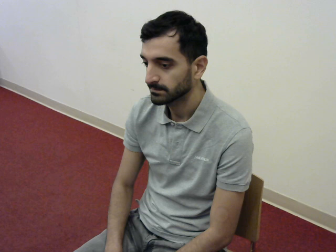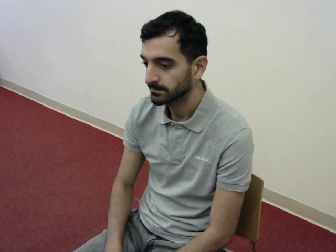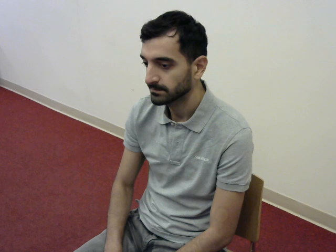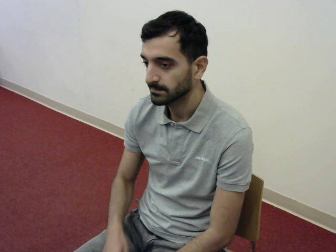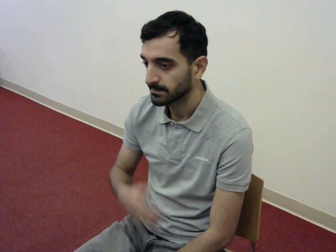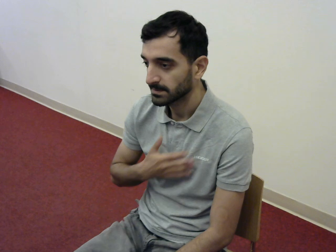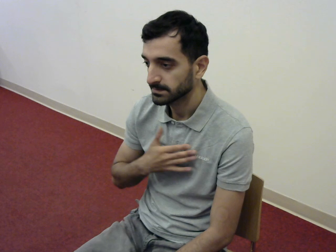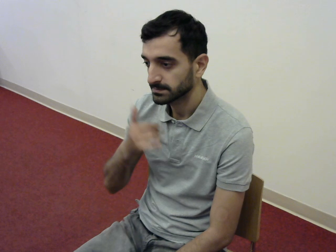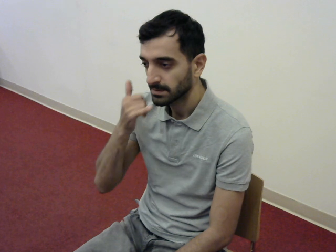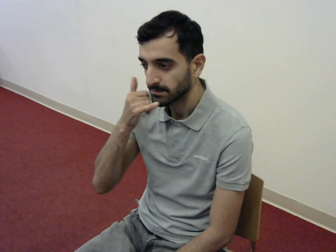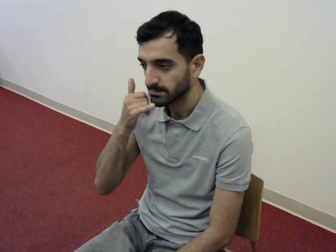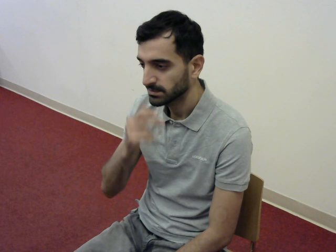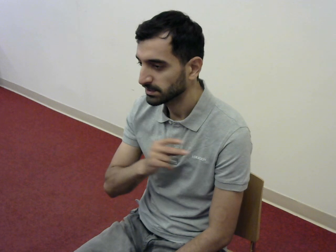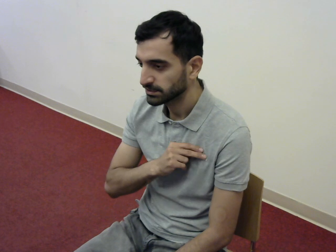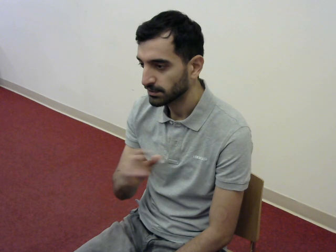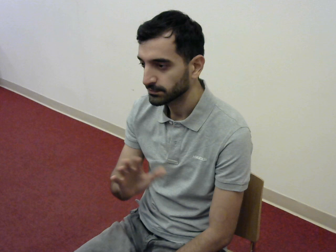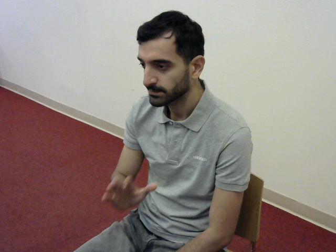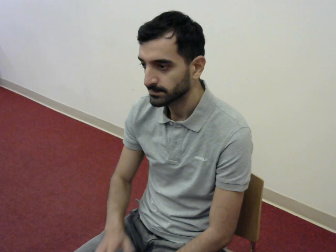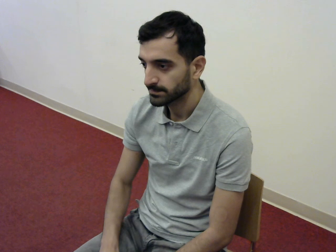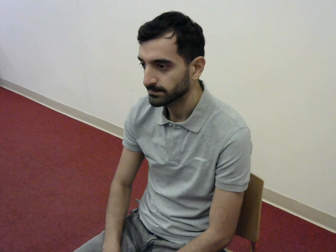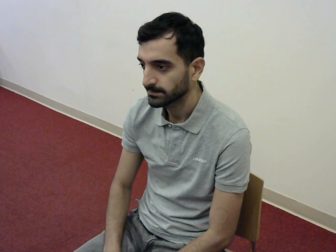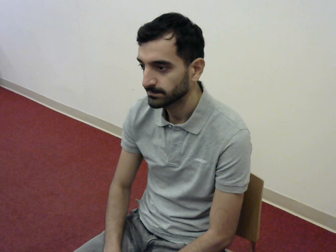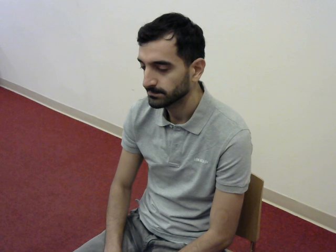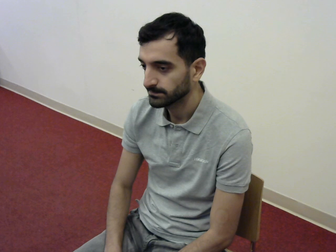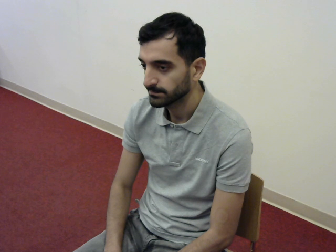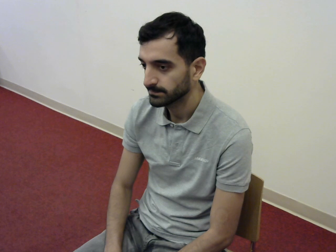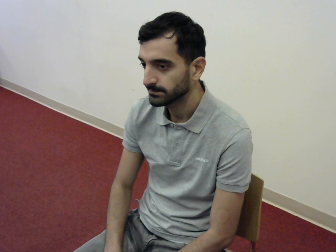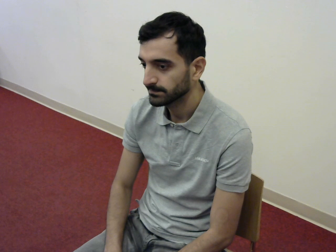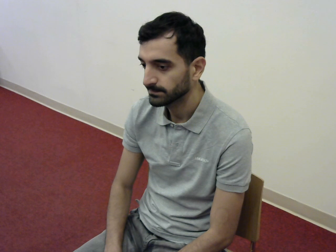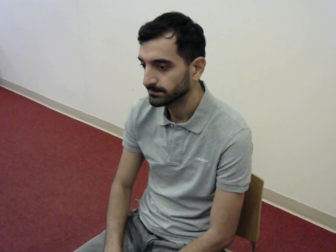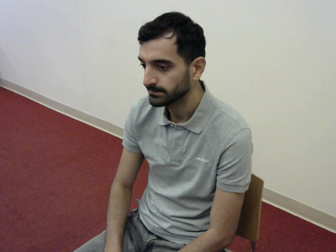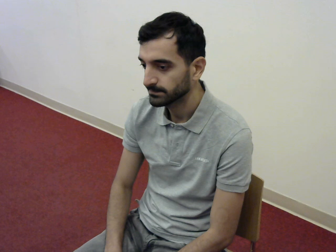Mənim telefonum özümdə deyil